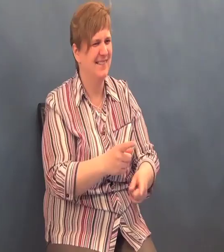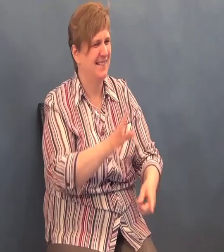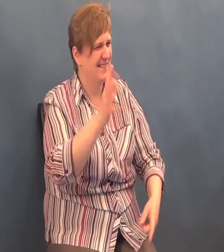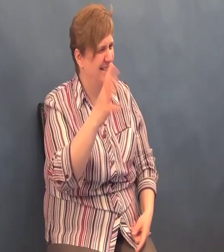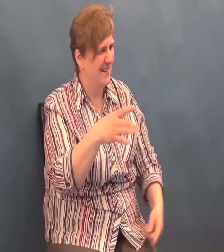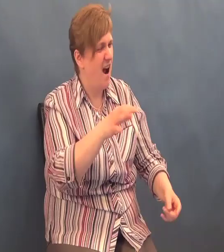Nie bardzo.